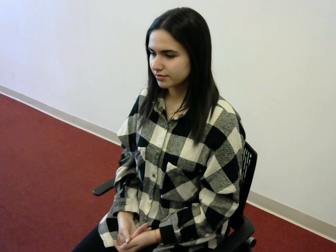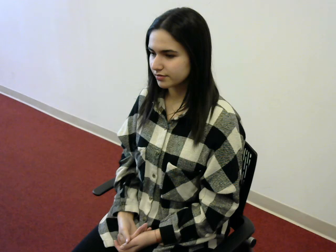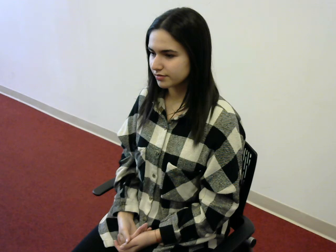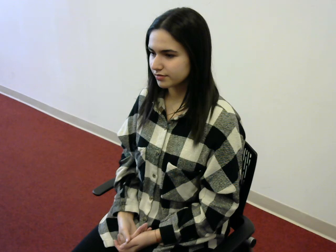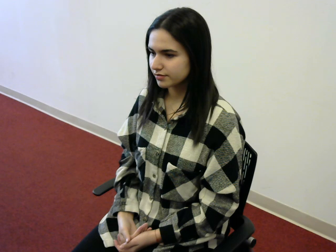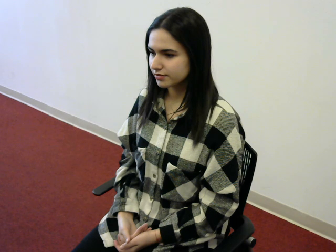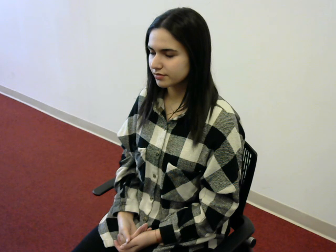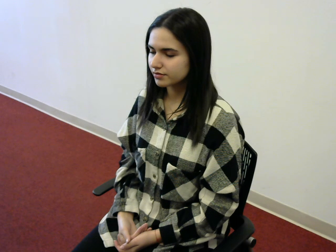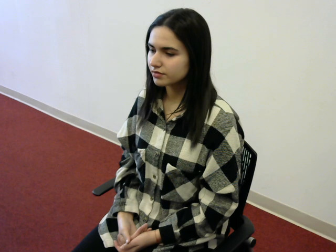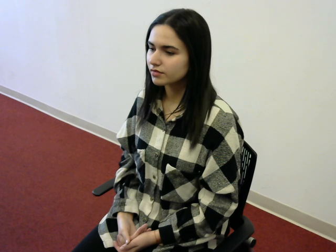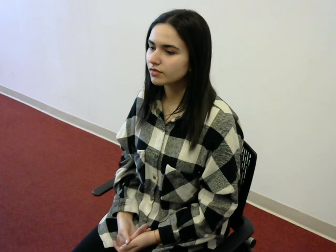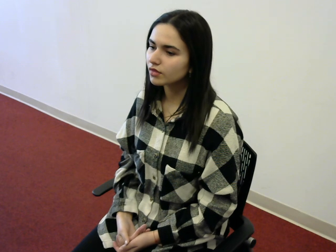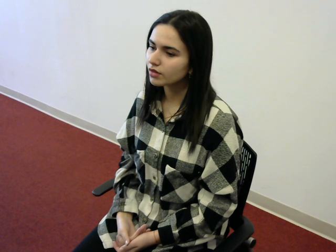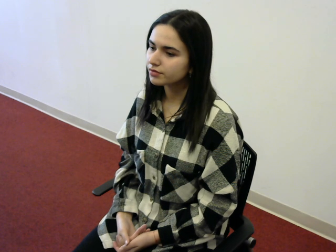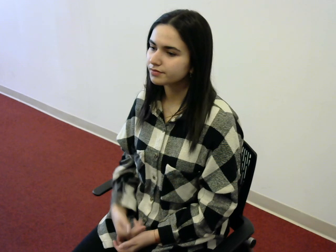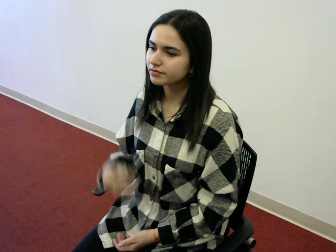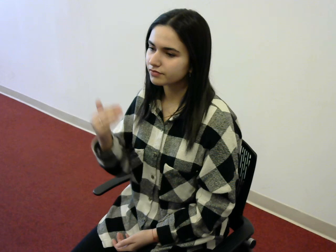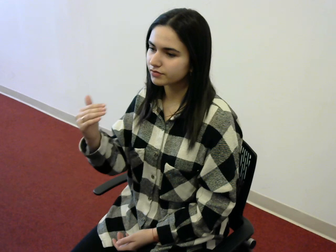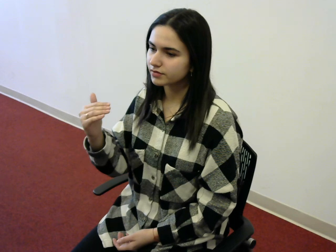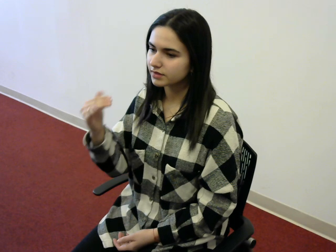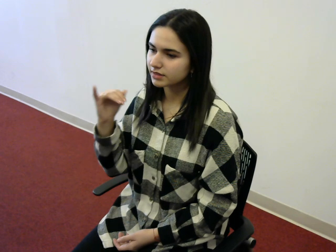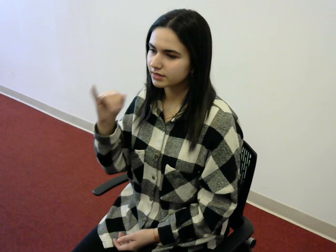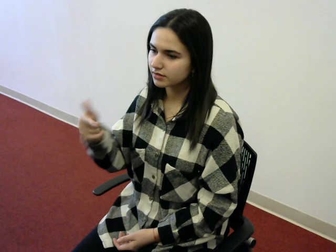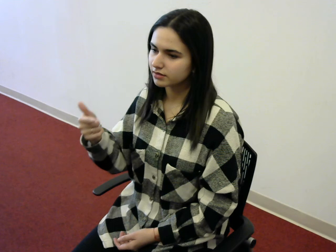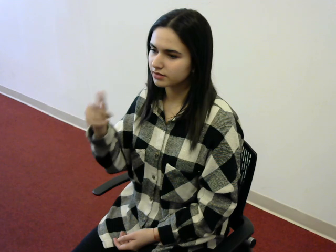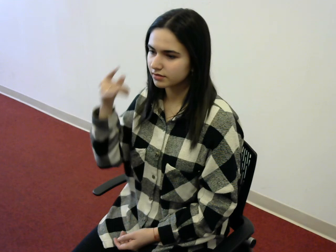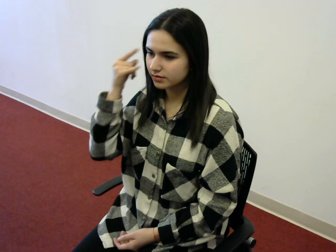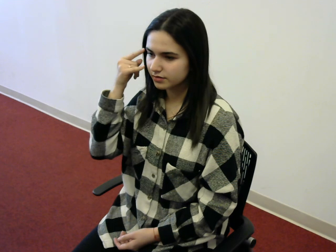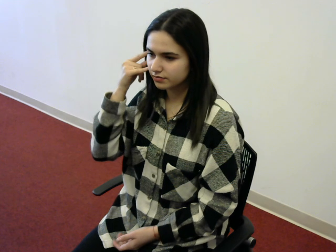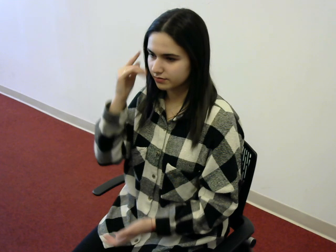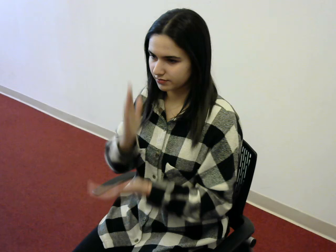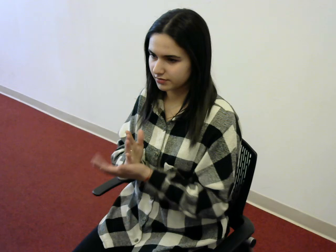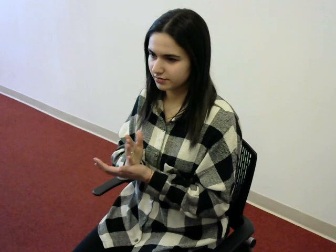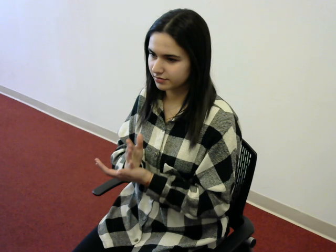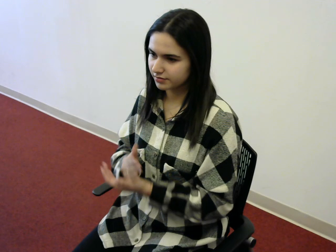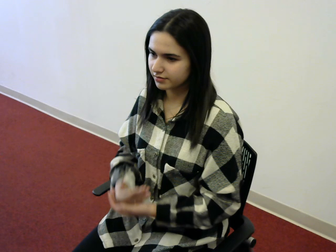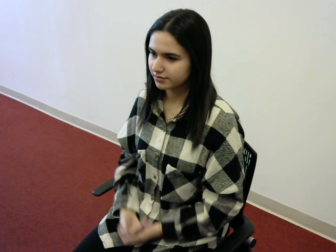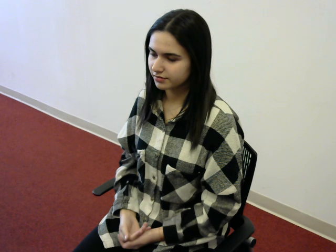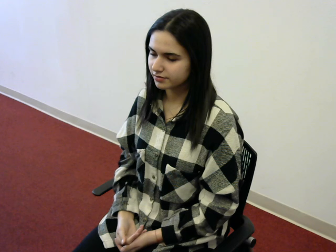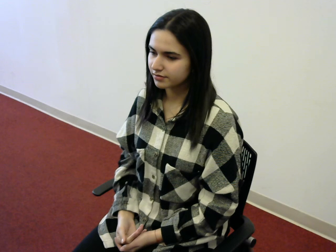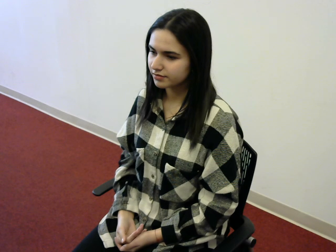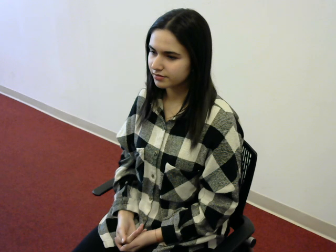Sənin instagramın var?